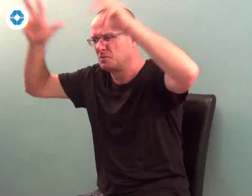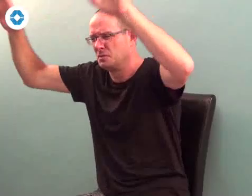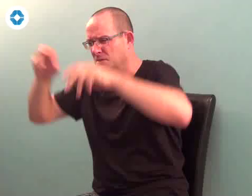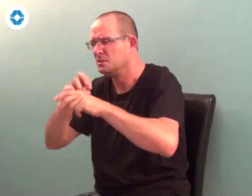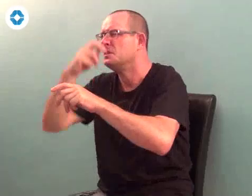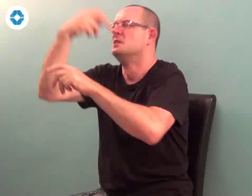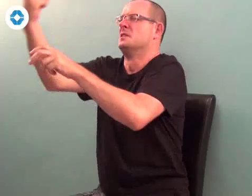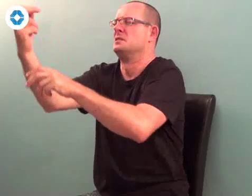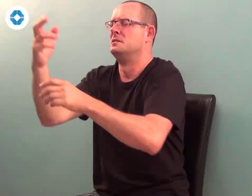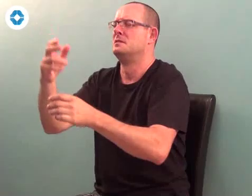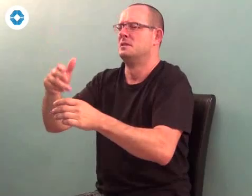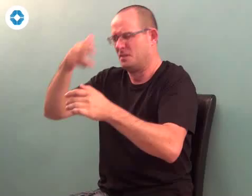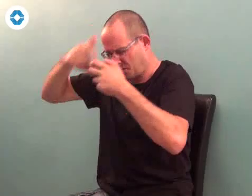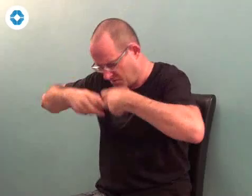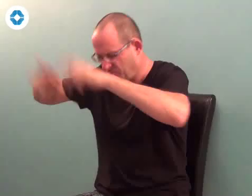Chłopiec wchodzi na te rogi, a jeleń go z nich zrzuca.